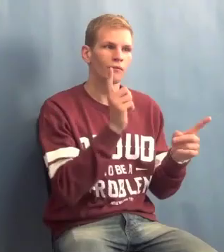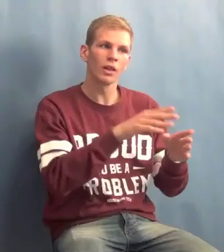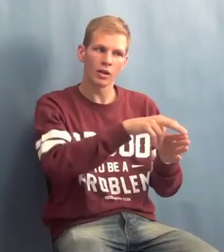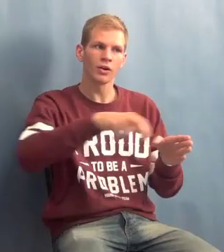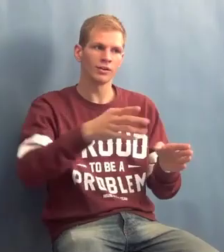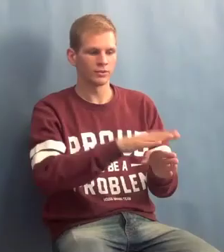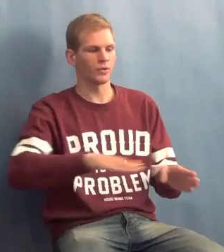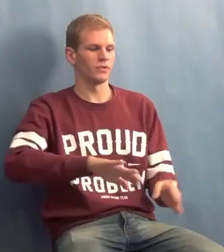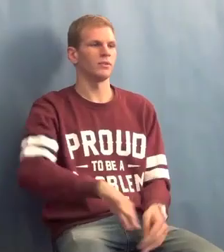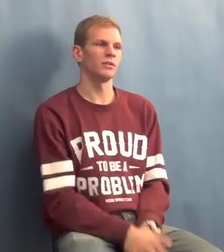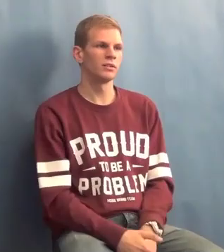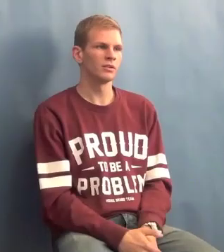Uwaga, lepiej się odsunąć.